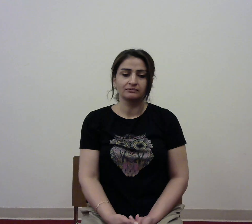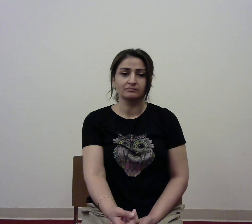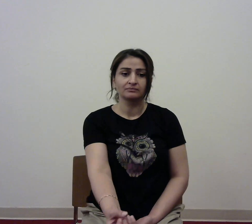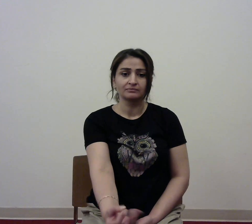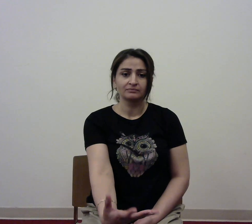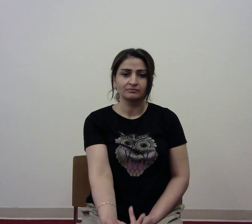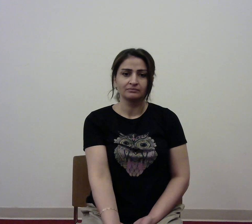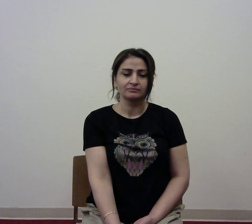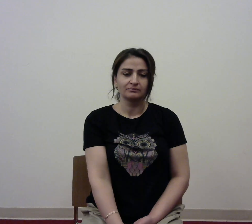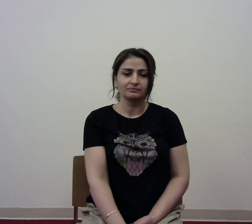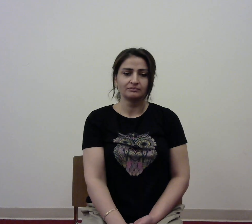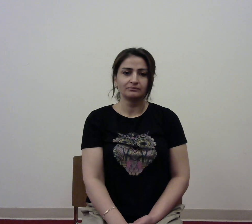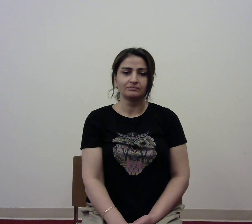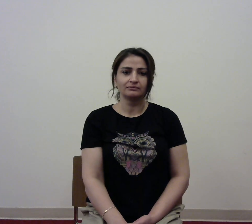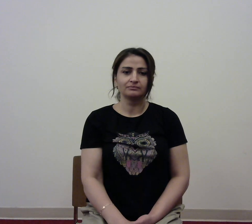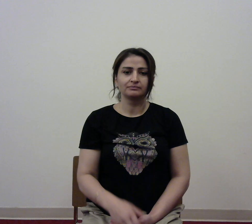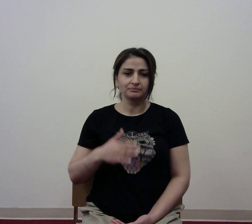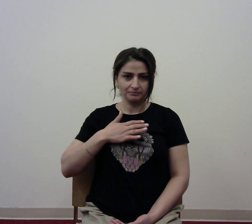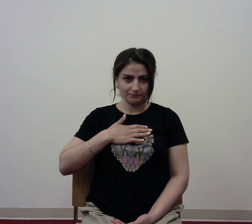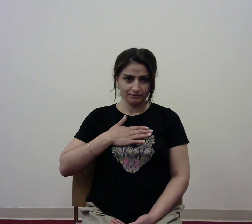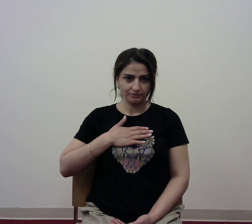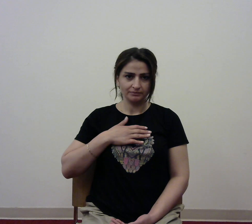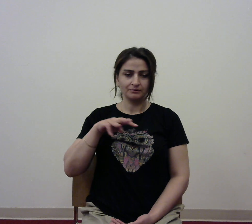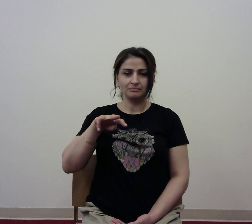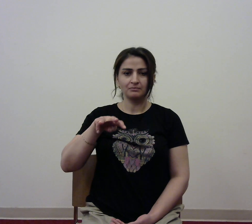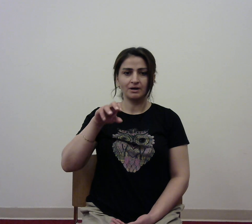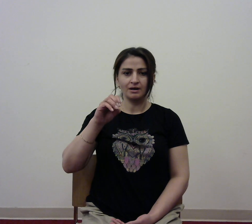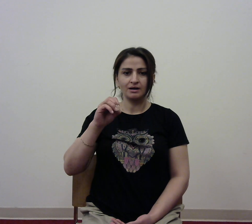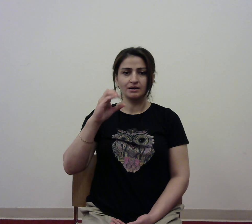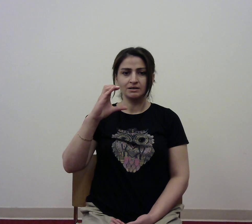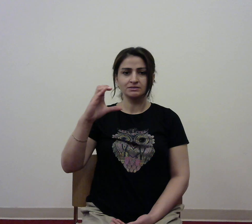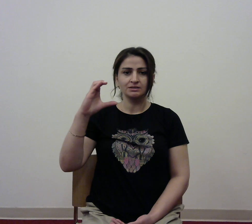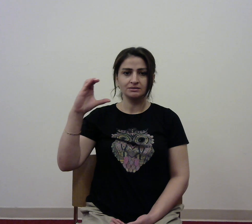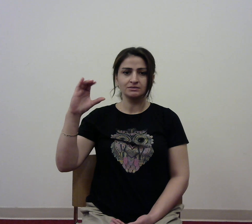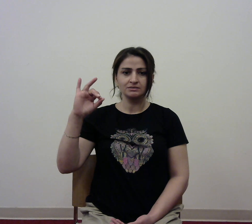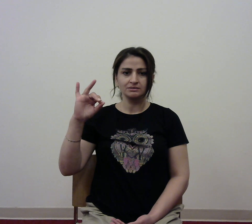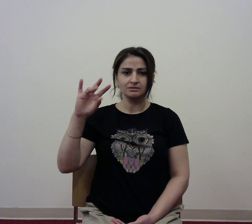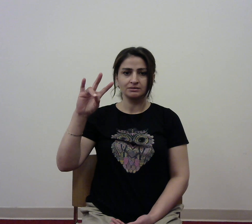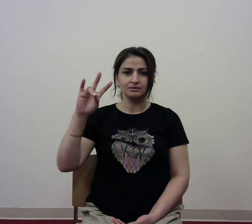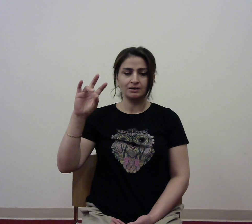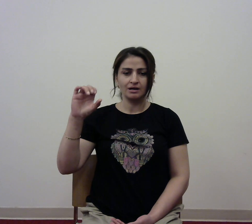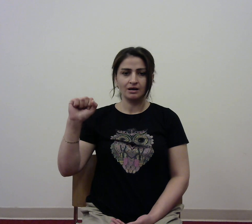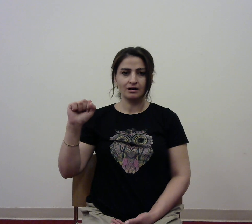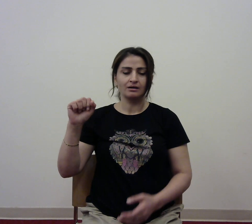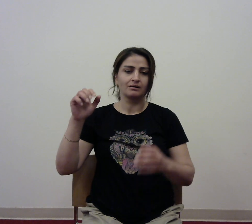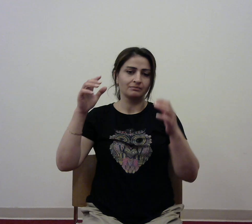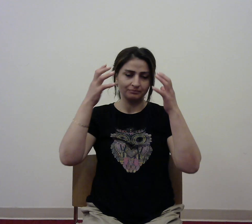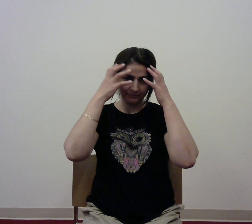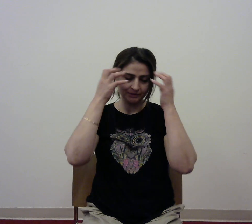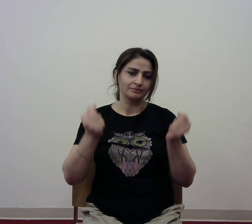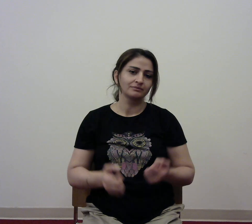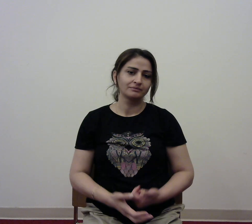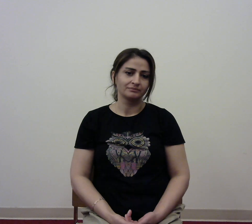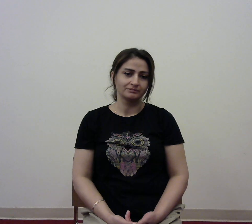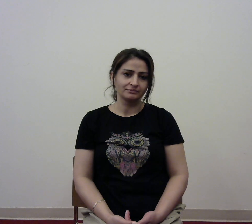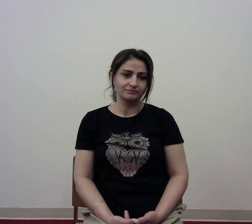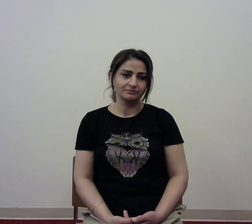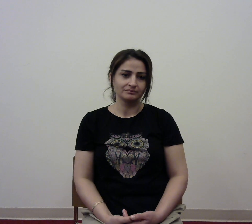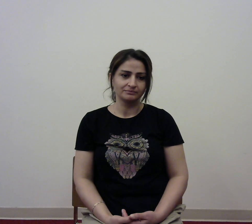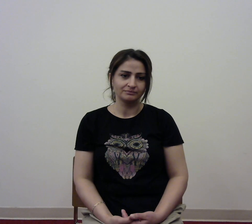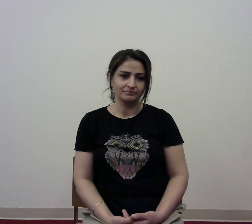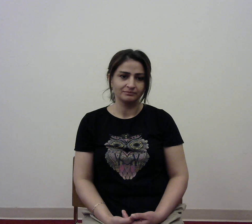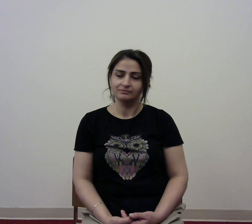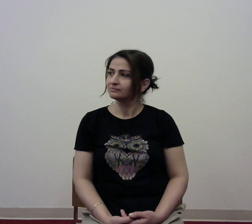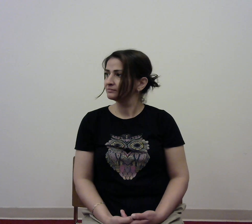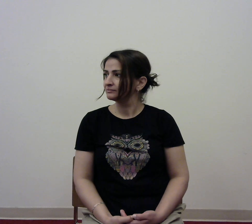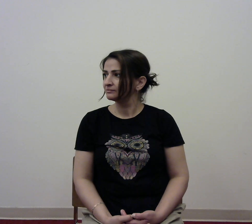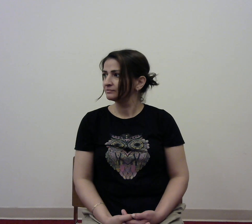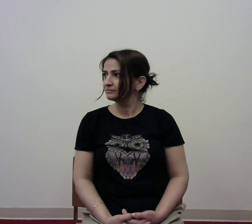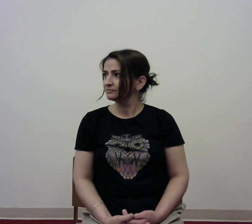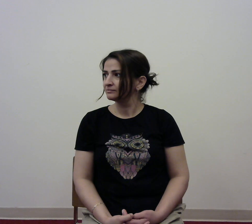Mən Messinin fanatıyam